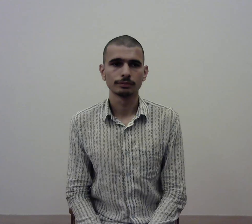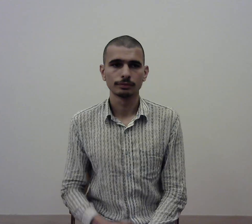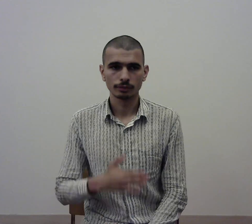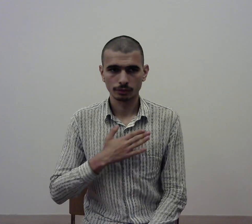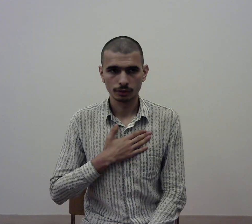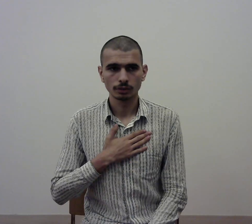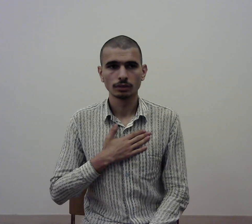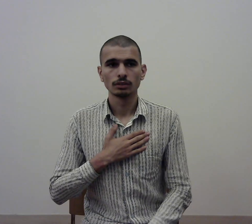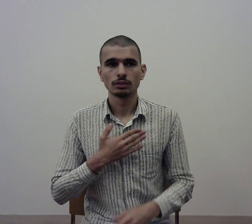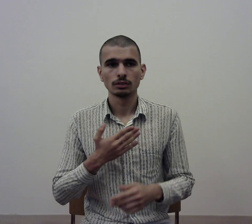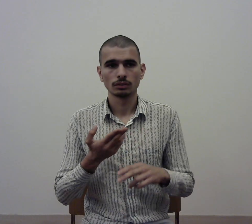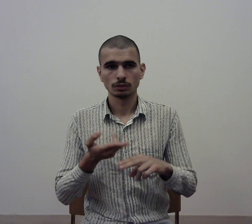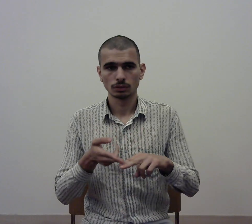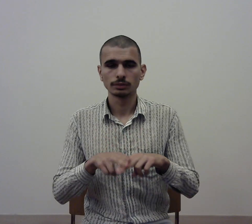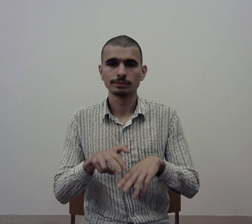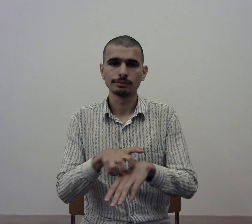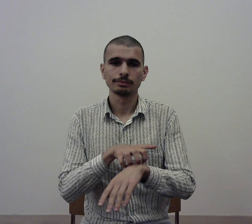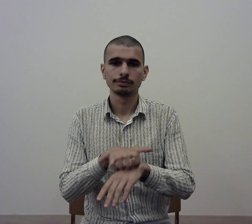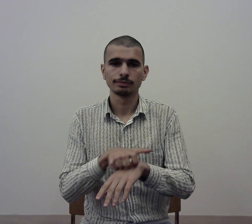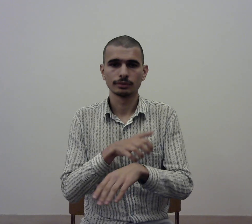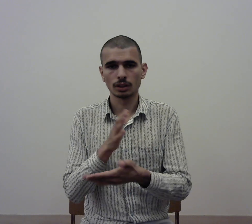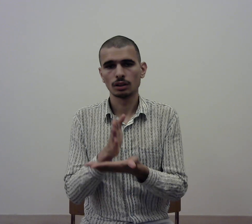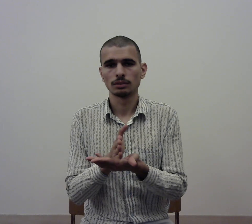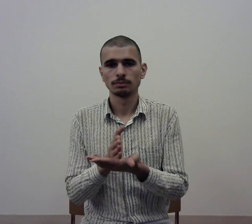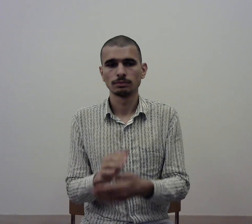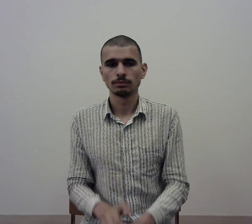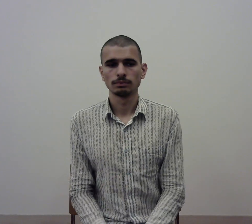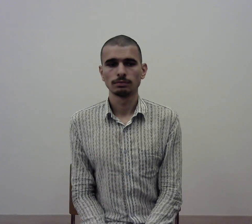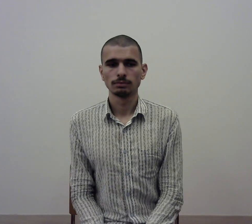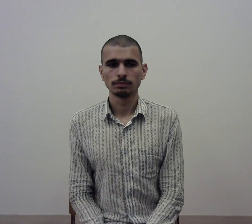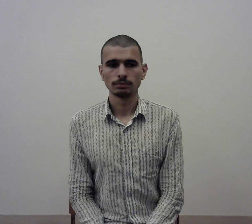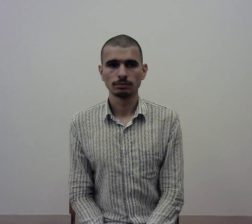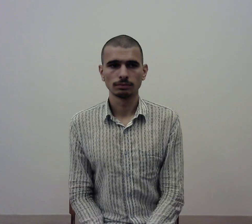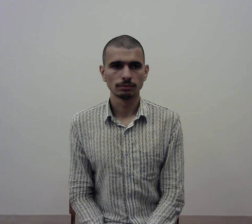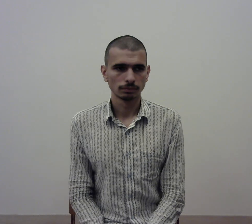Mənim buna alergiyam var